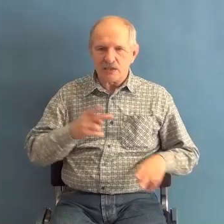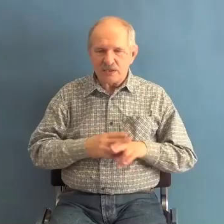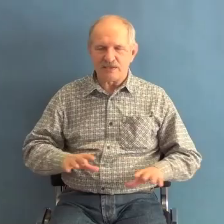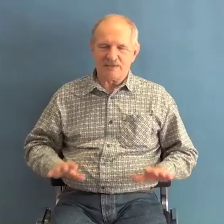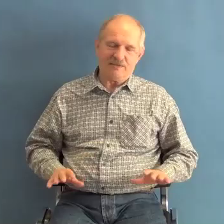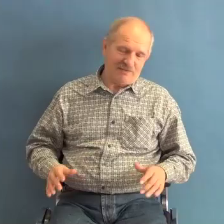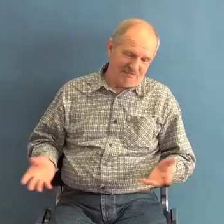Ławki powinny być czyste.